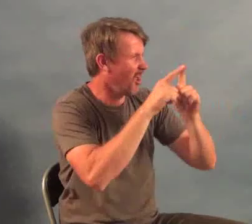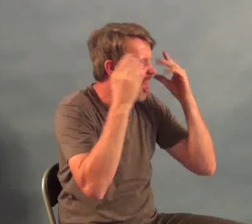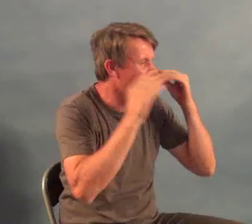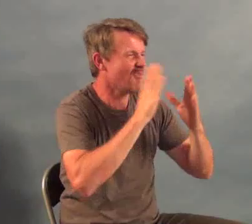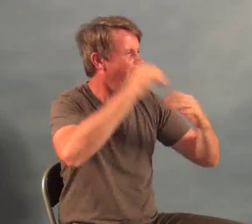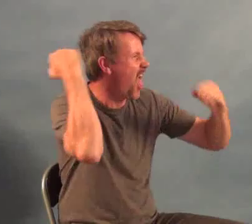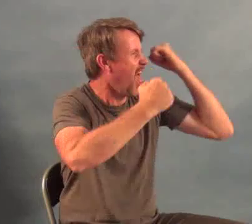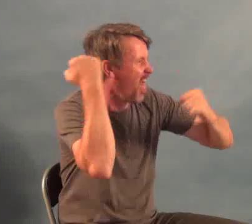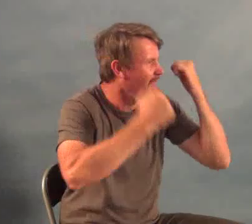Walili bardzo mocno.